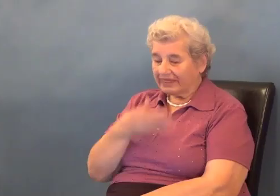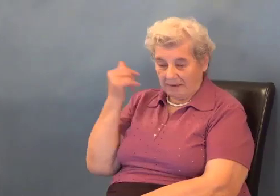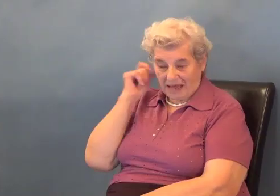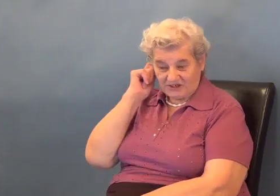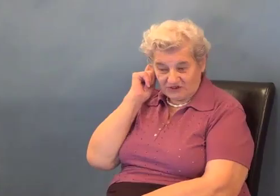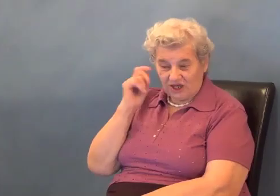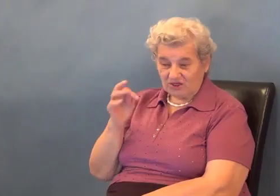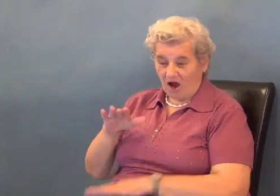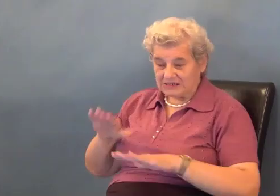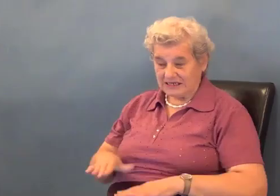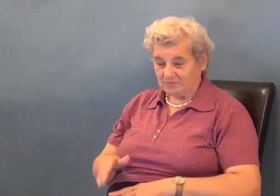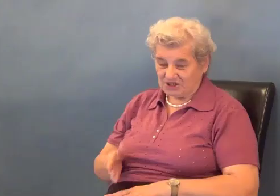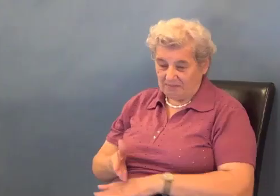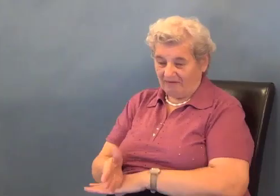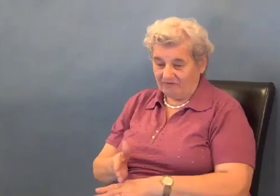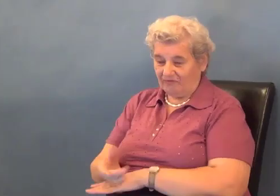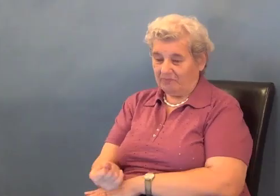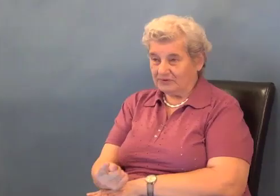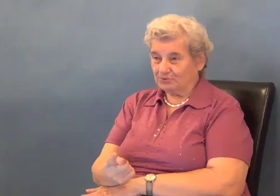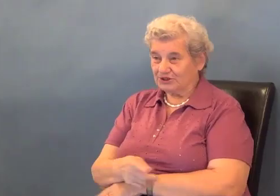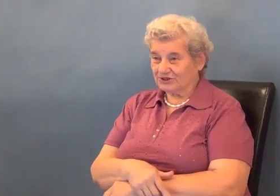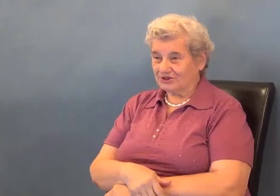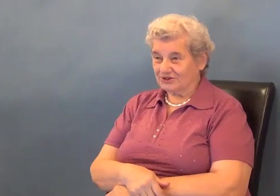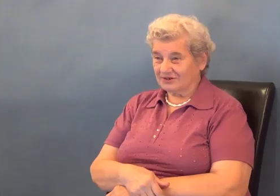Nie ma dziewczyny, to musi krzesło przepiłować i wyrzucić.